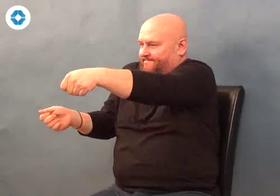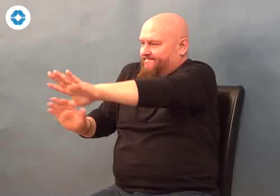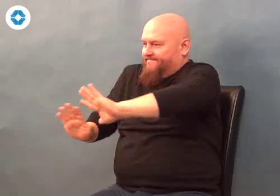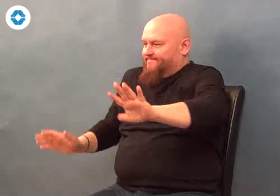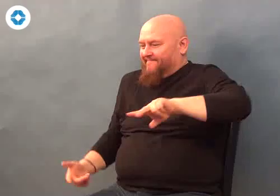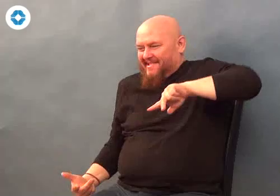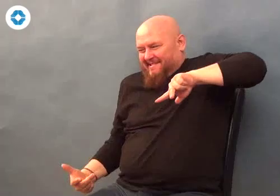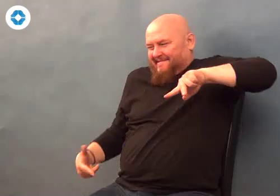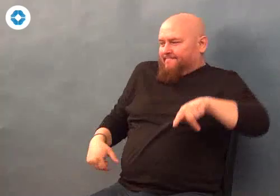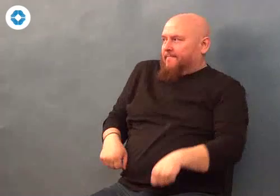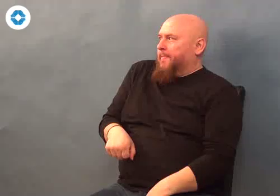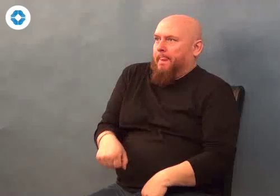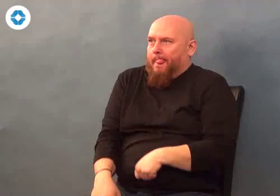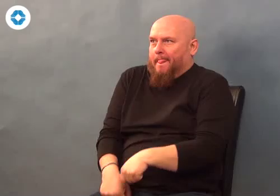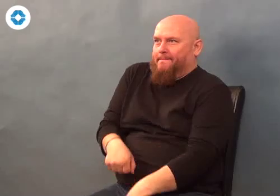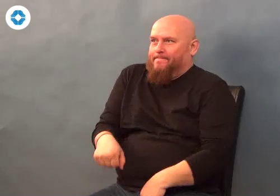Wsiada na rower i ukradkiem odjeżdża.